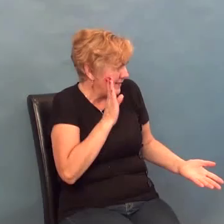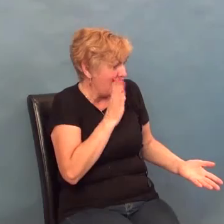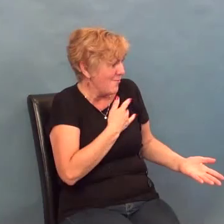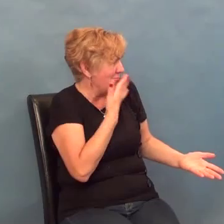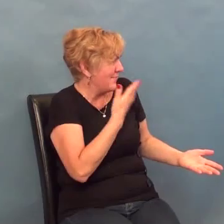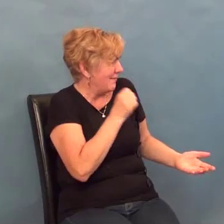Stary rok.